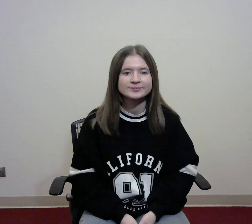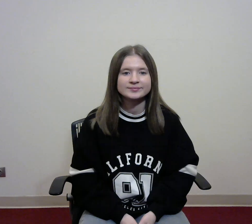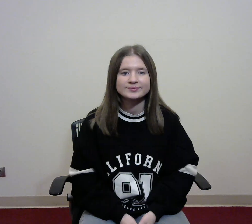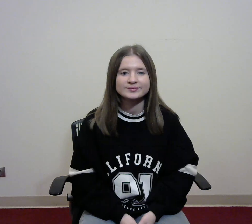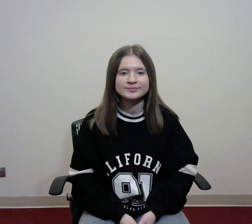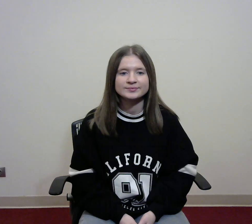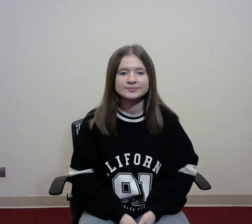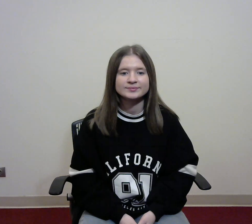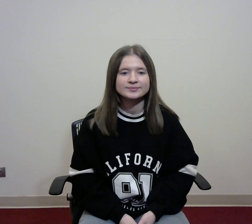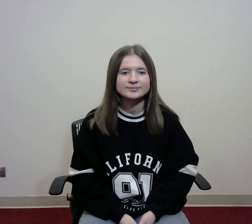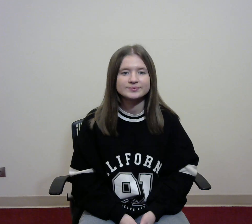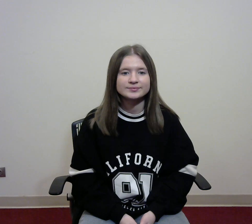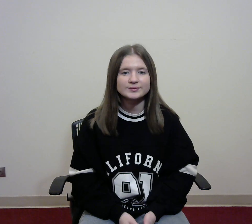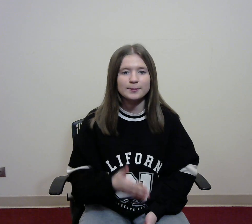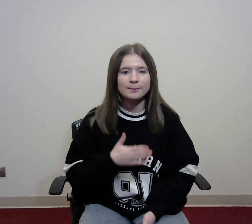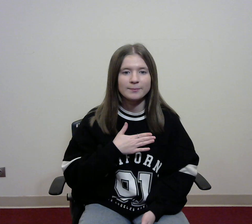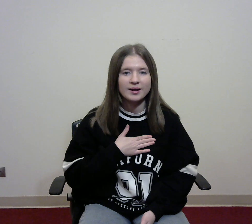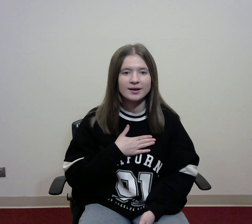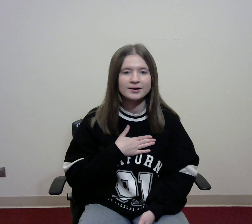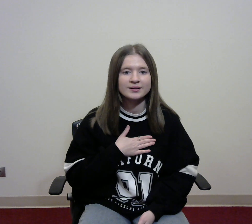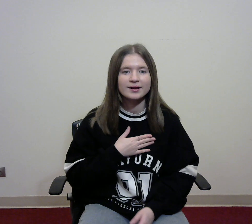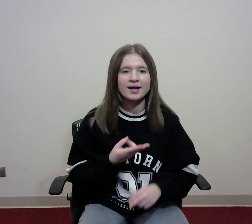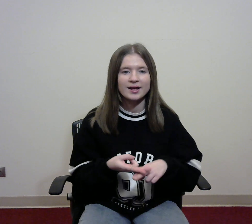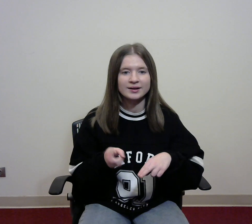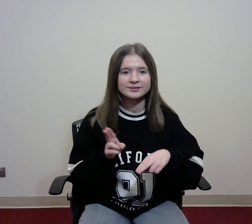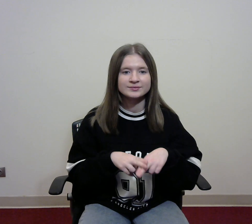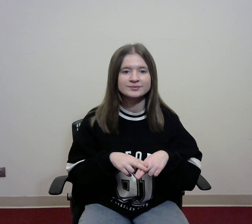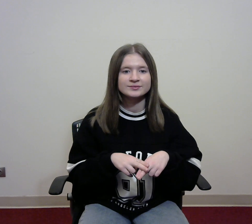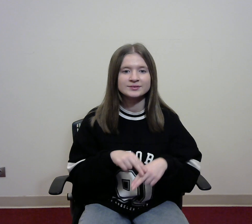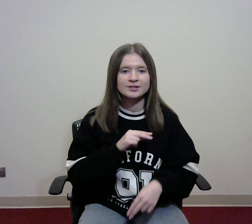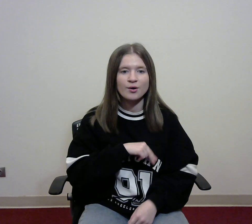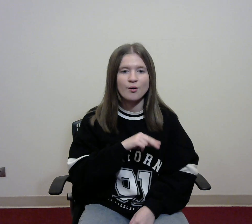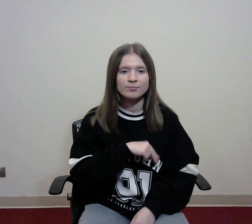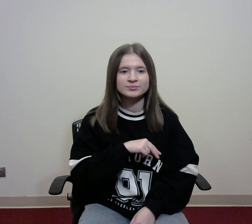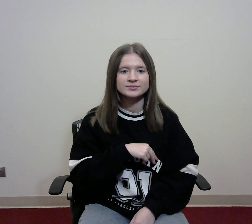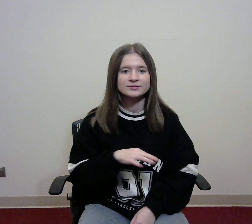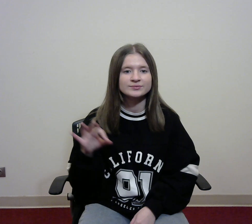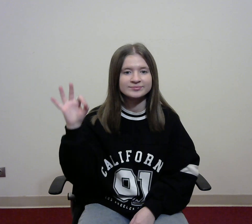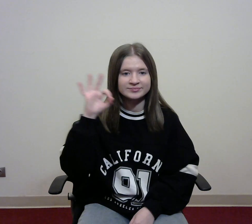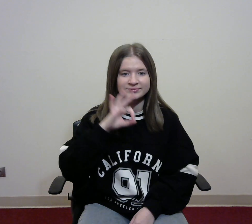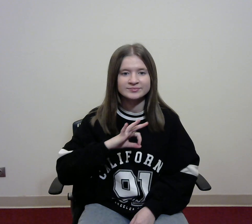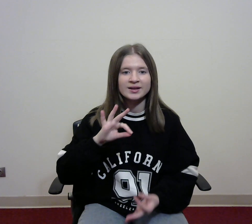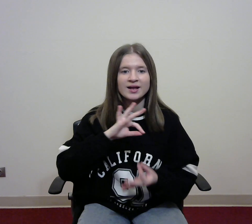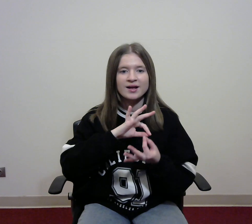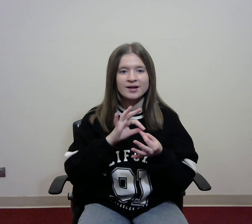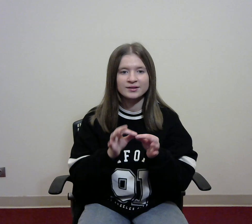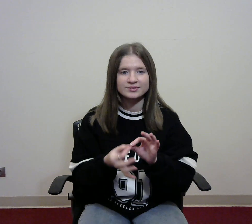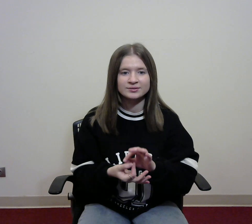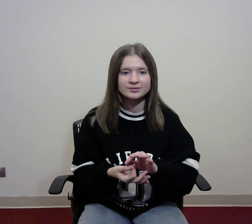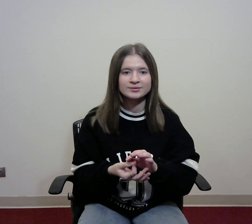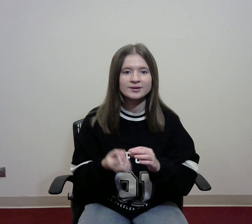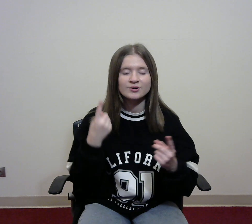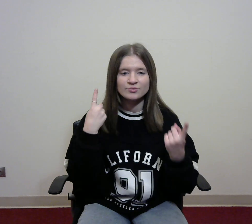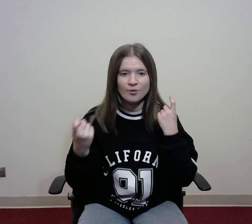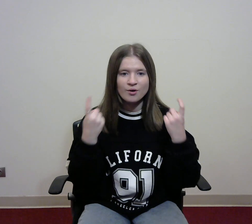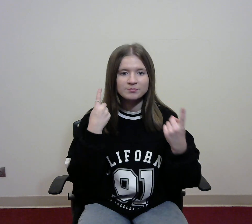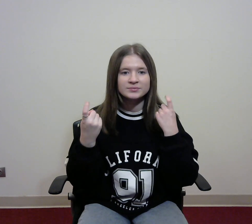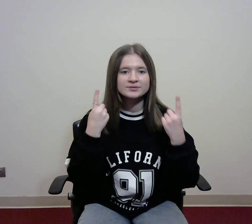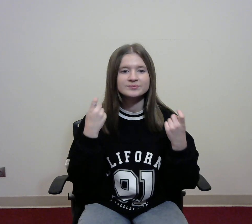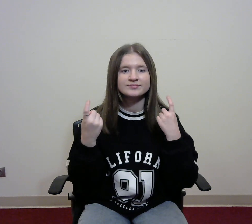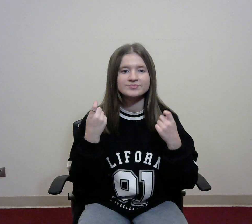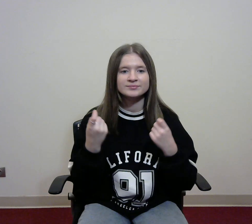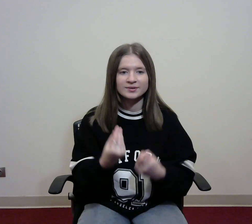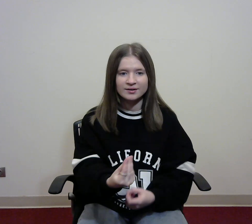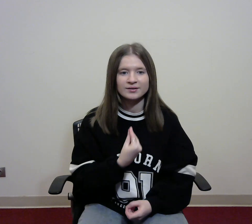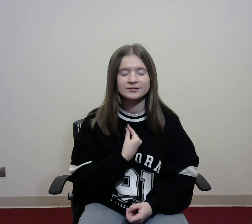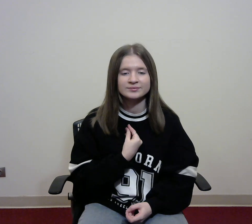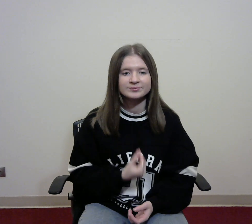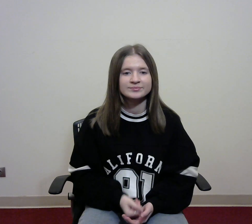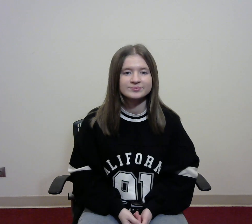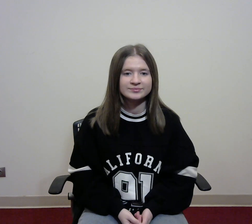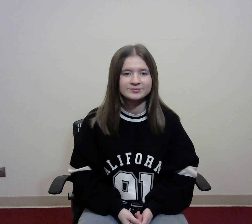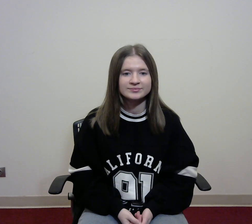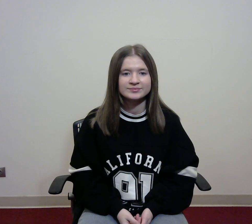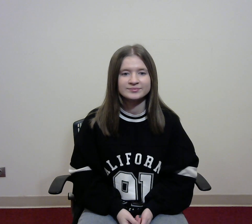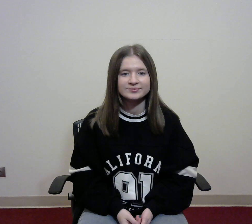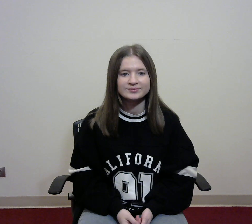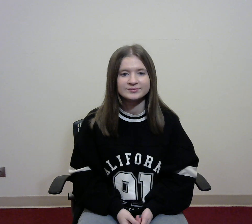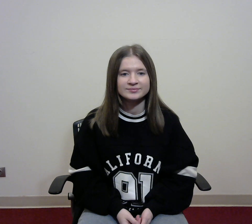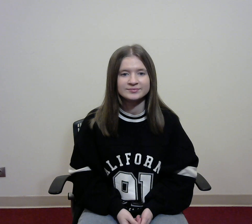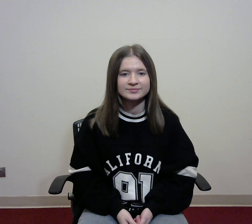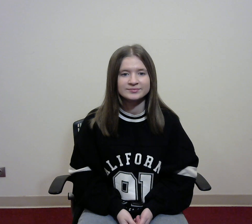Mənə bu iş haqqında ətraflı məlumat verin